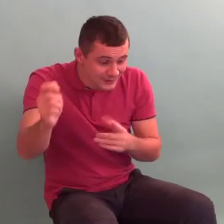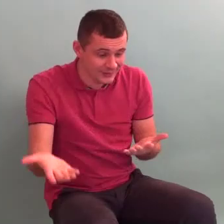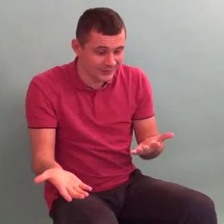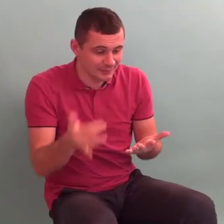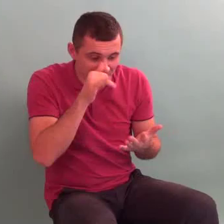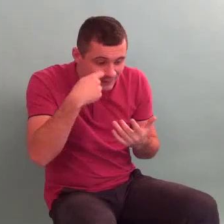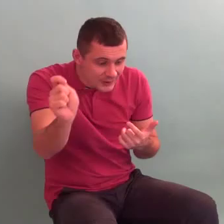Nie mogę, bo mam wyjazd.